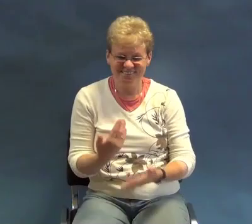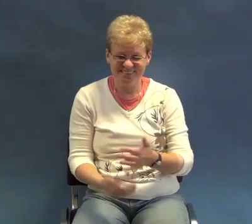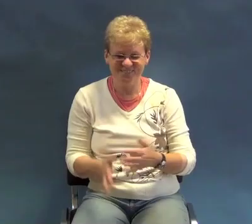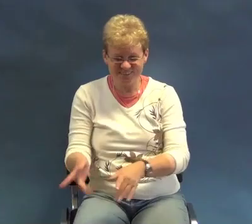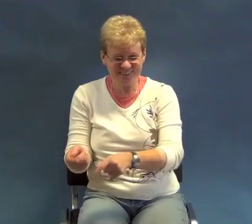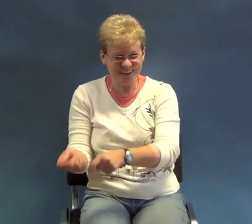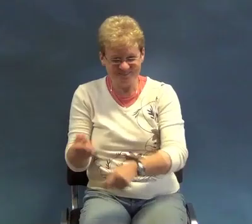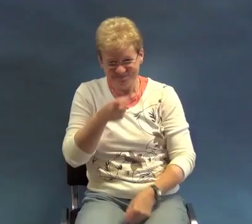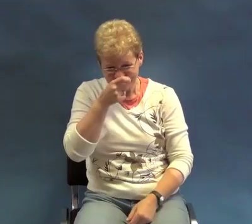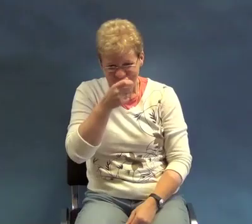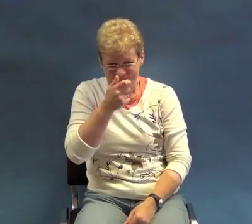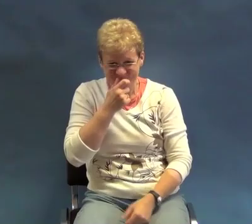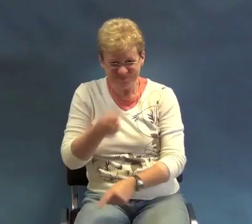Charlie Chaplin niepotrzebnie namówił chłopca do zrobienia złych rzeczy.